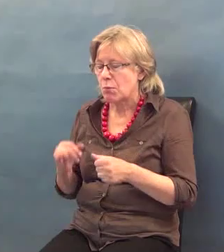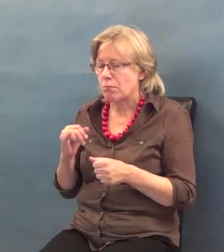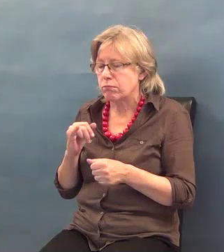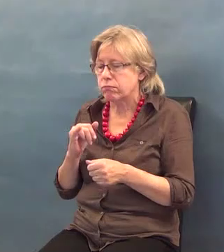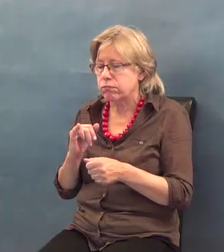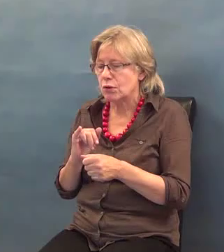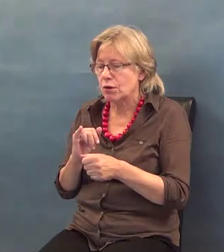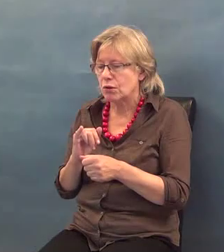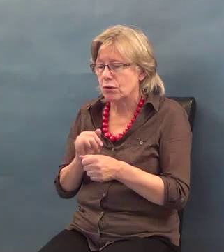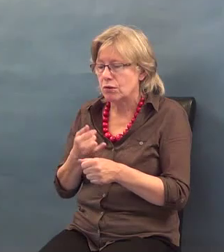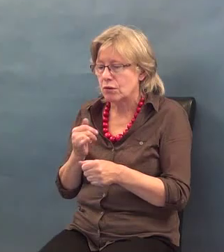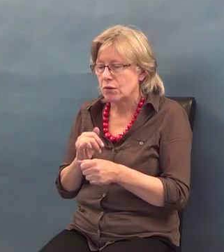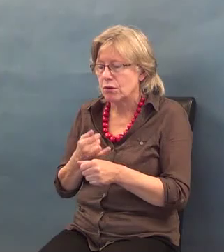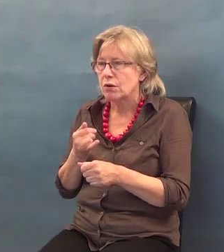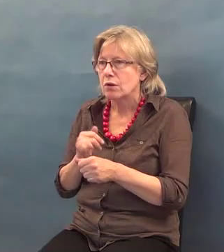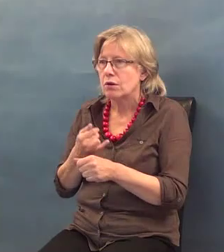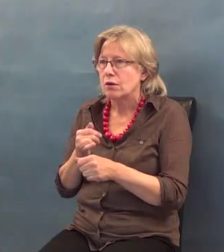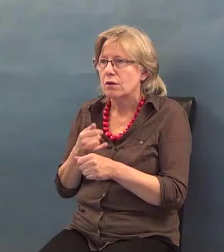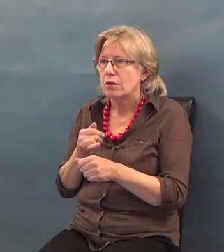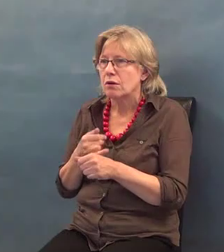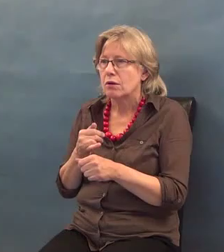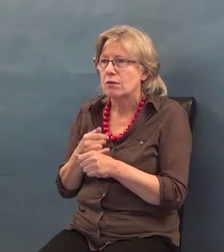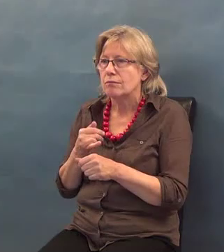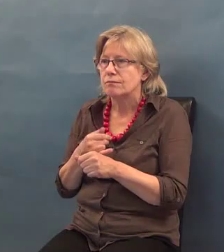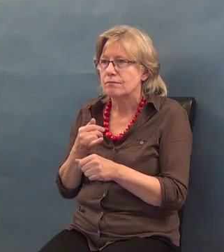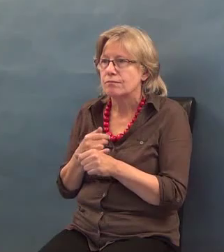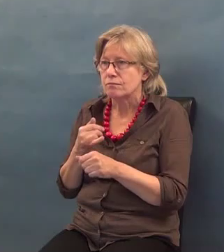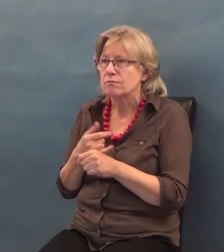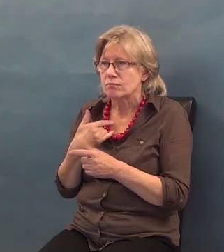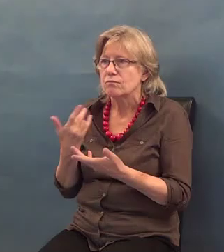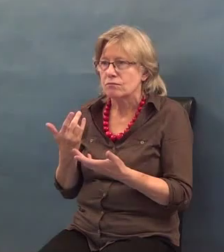W piątek ja...